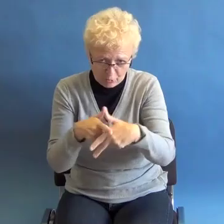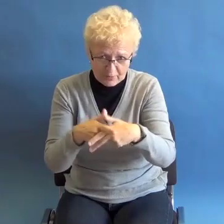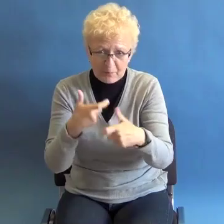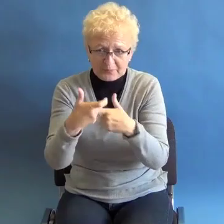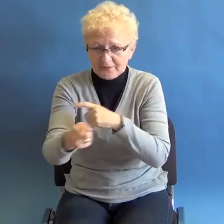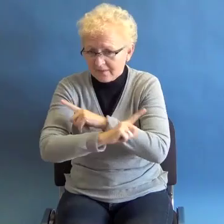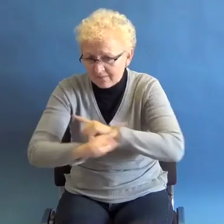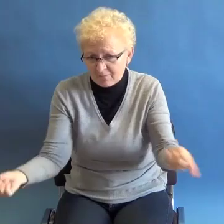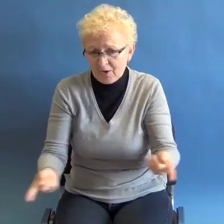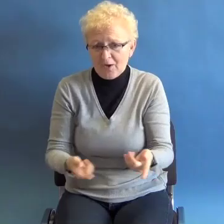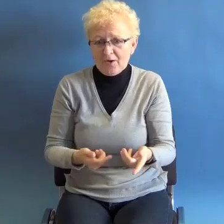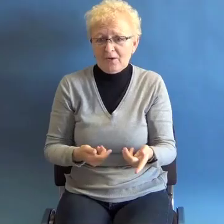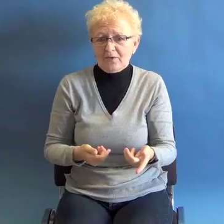Nie wolno.